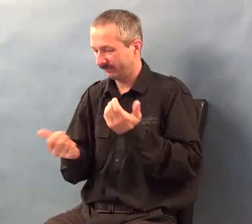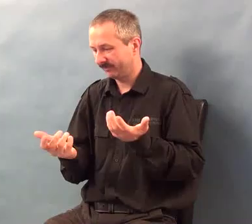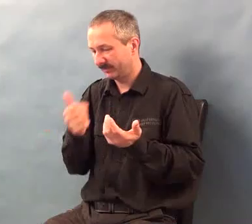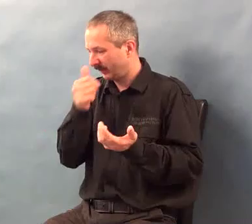Nie możesz.